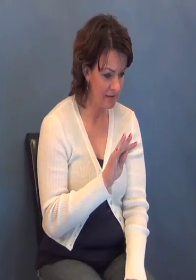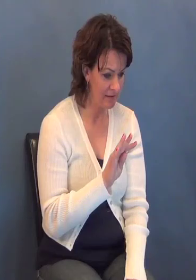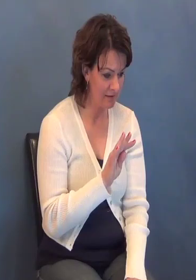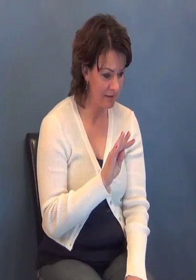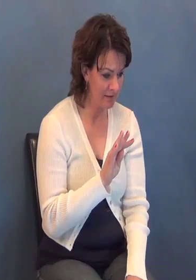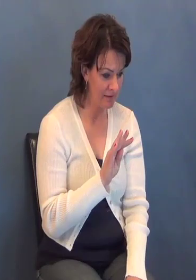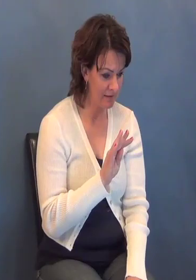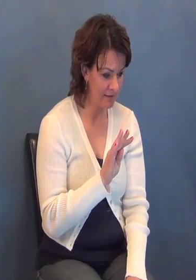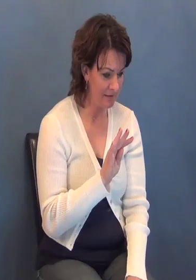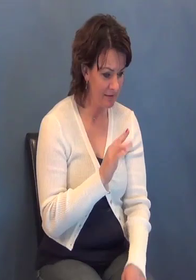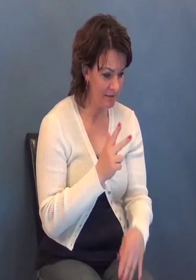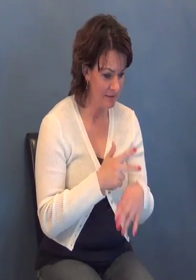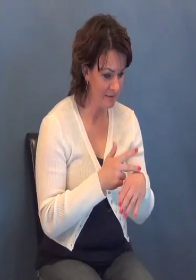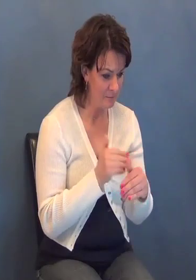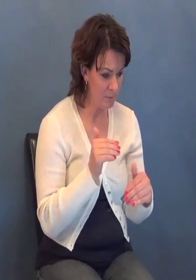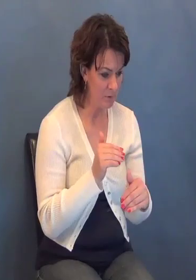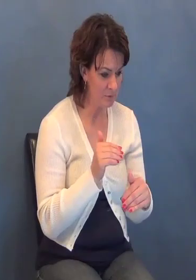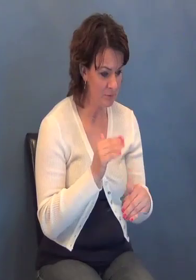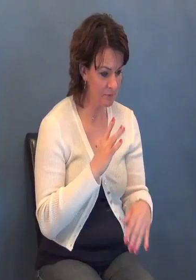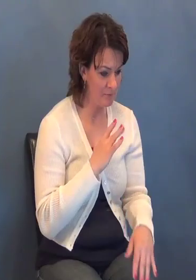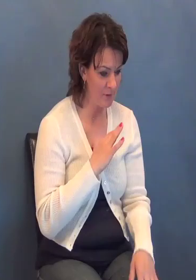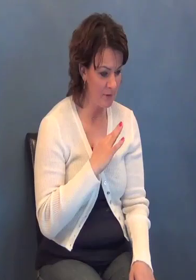Czwarta trzydzieści - mogę.